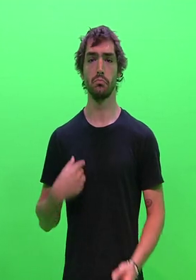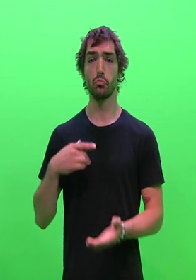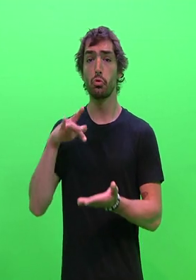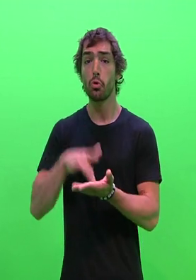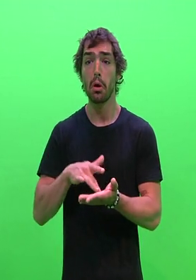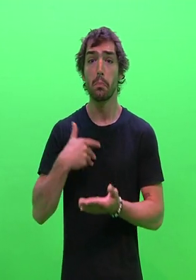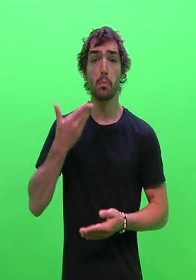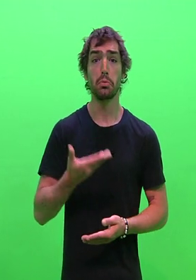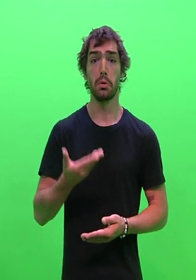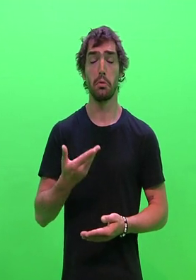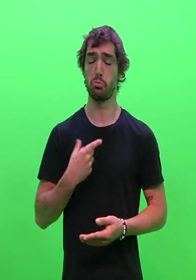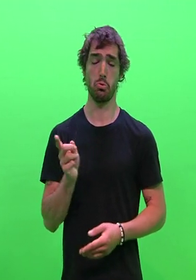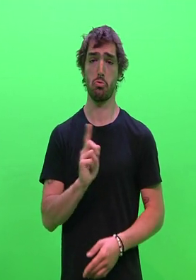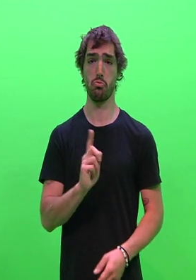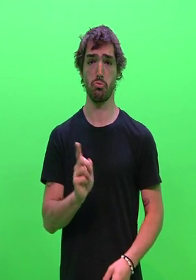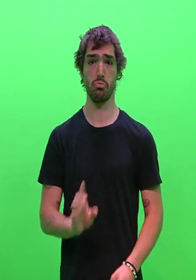No he tingut res important, no.